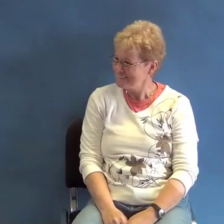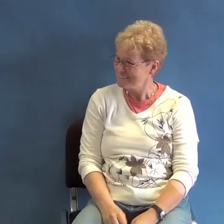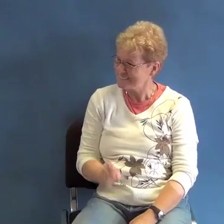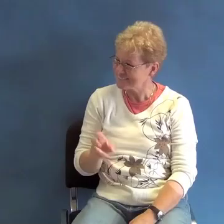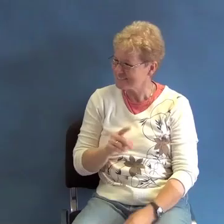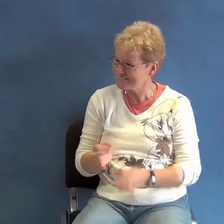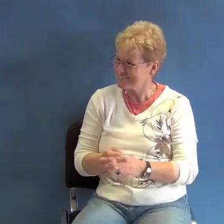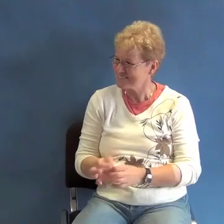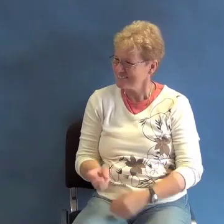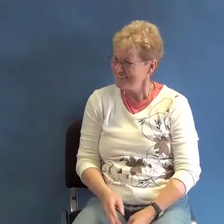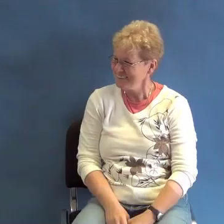Tak, tak, każdy oszczędza.